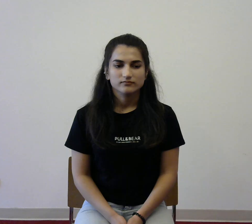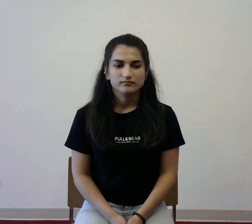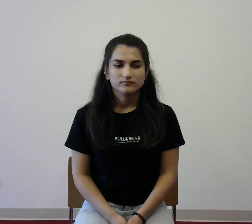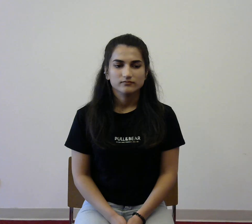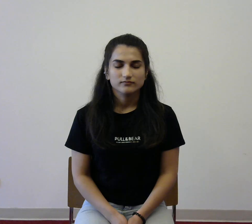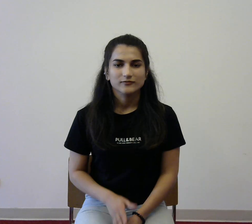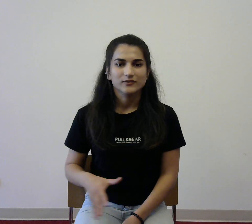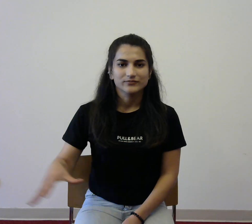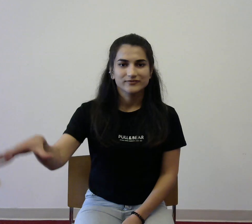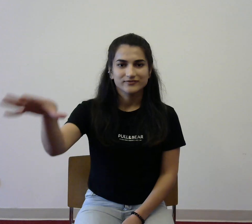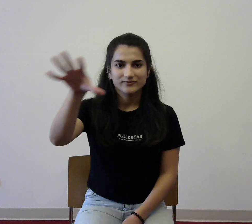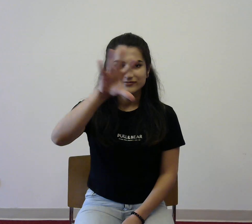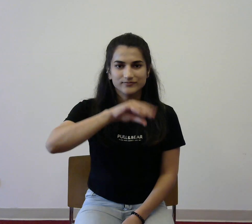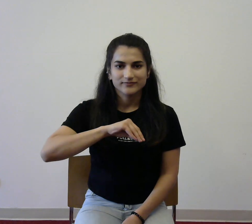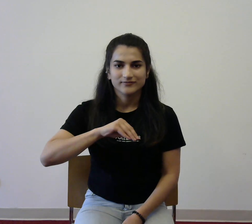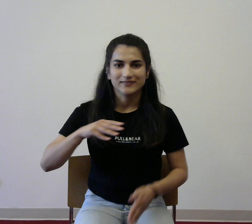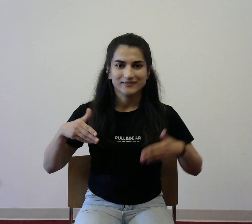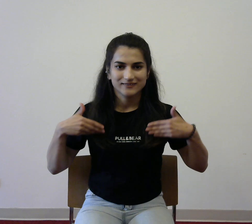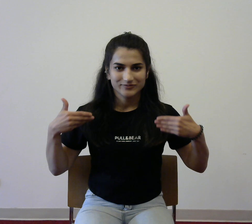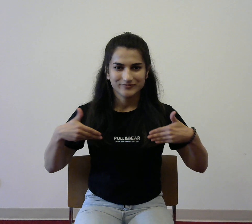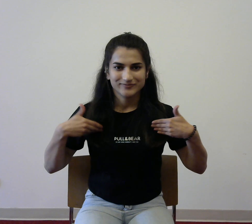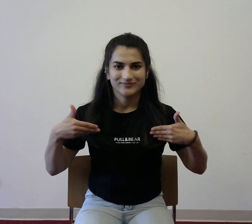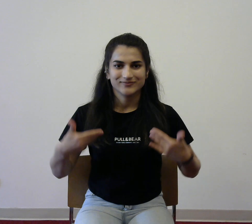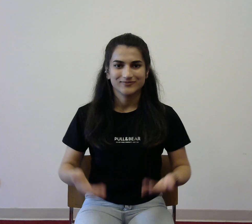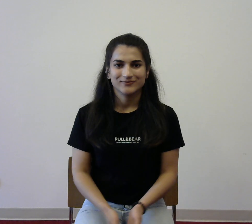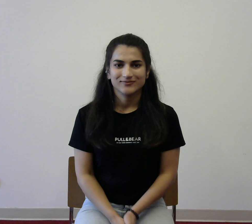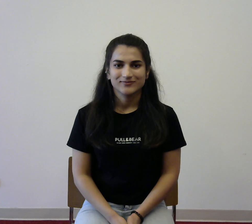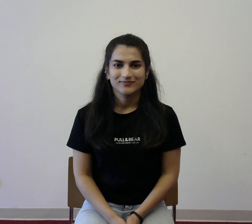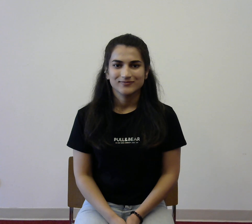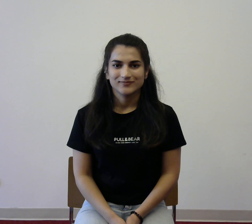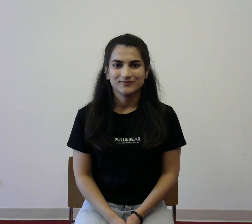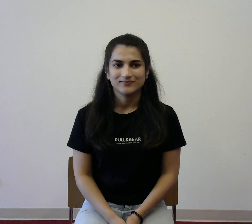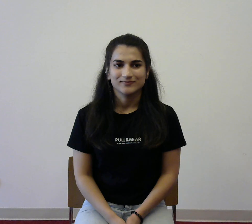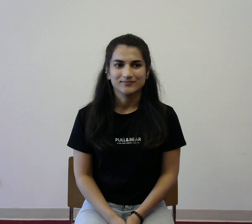Hamınızı salamlayıram